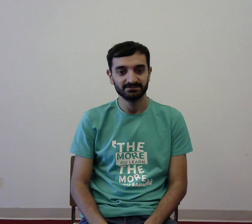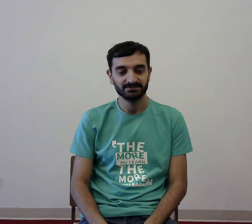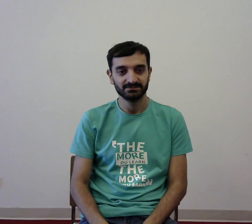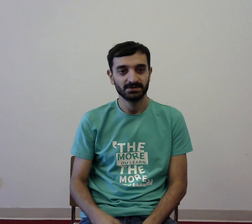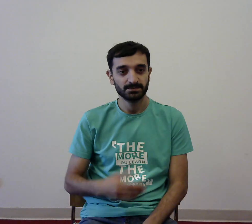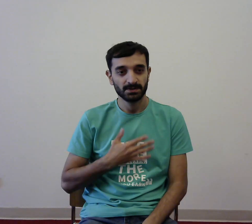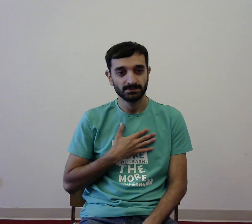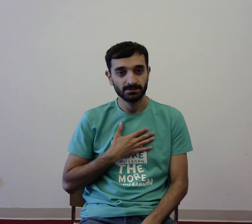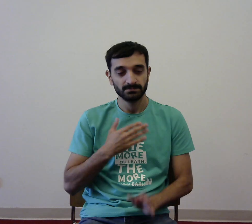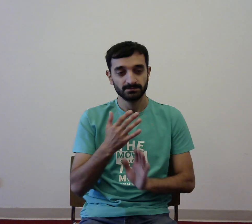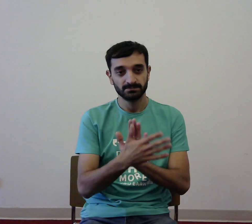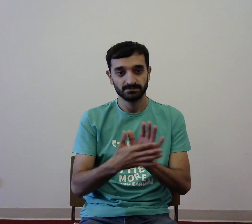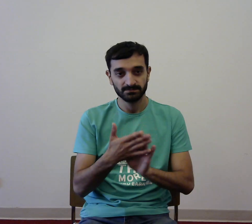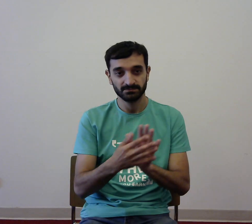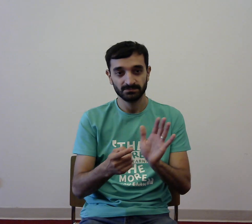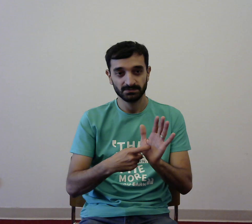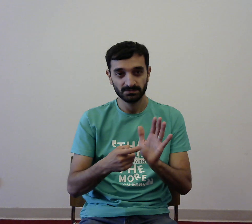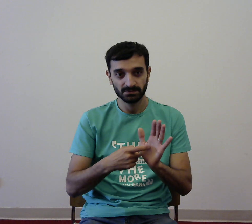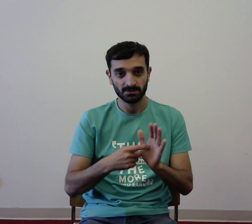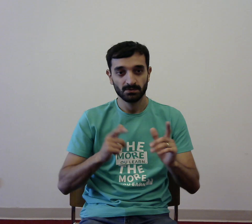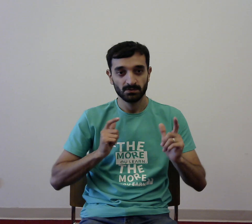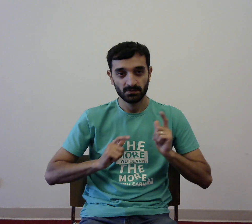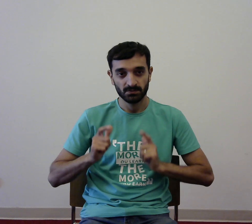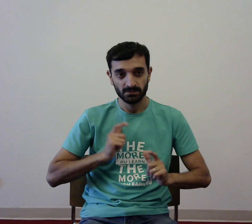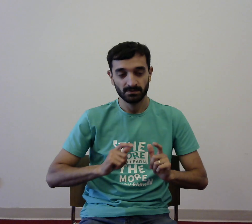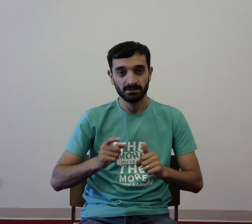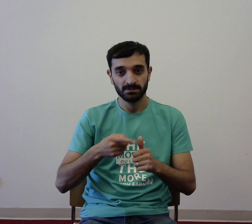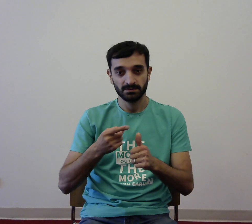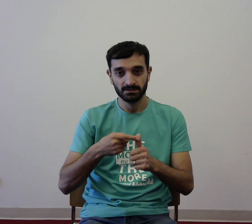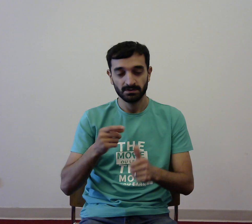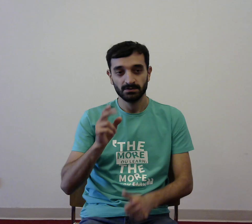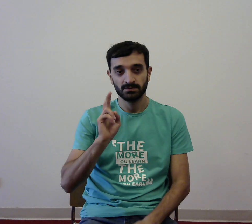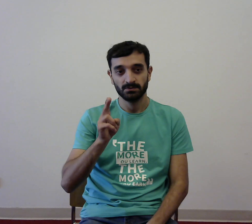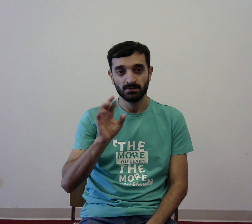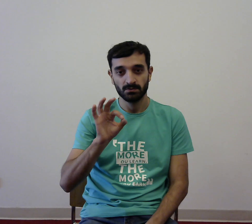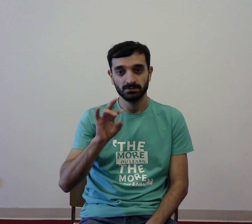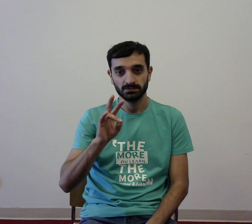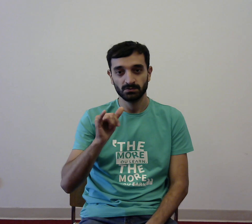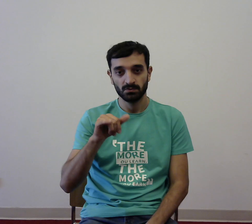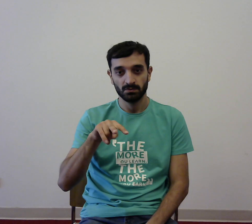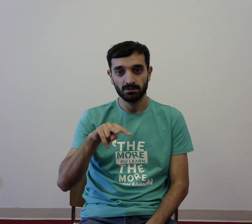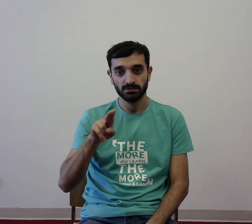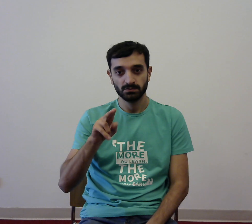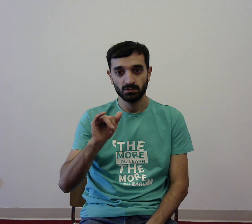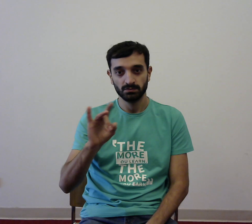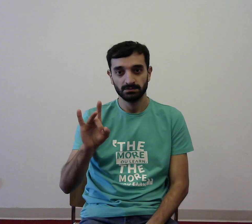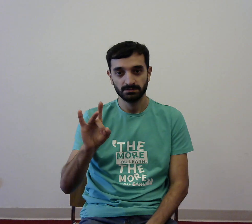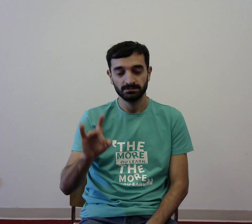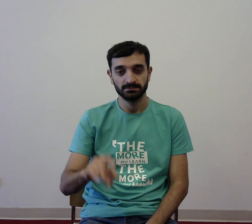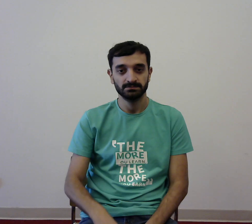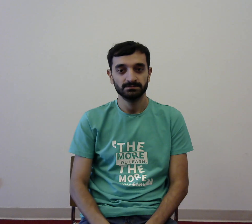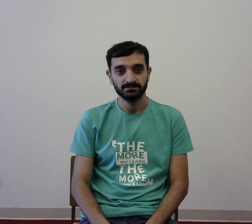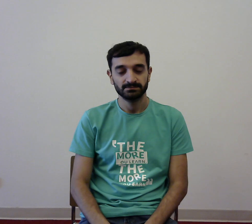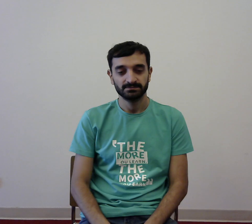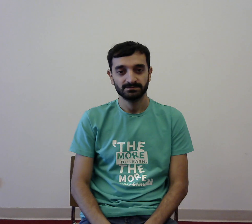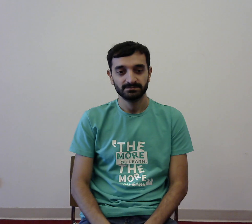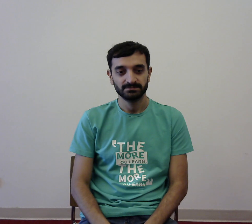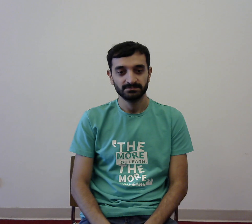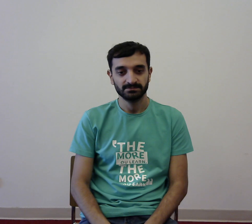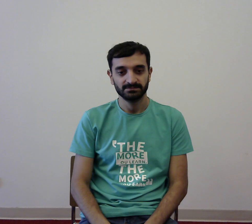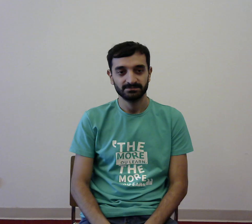Mənim işarə dili müəlliməmin adı Könüldür